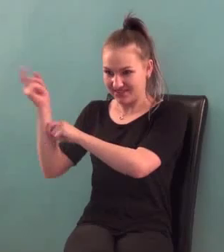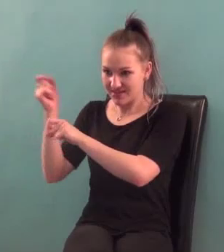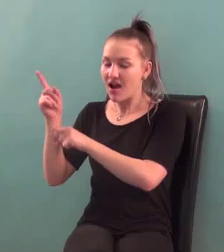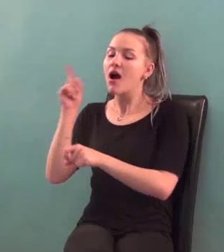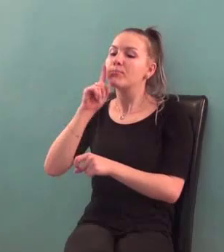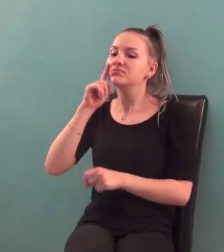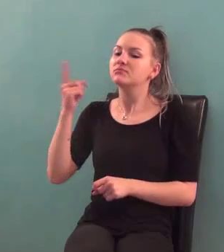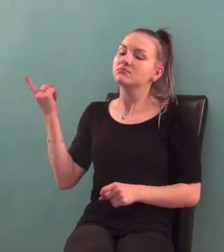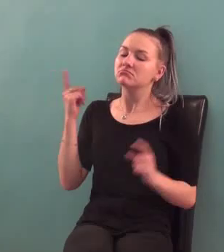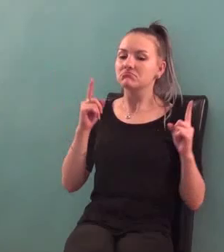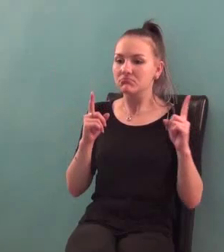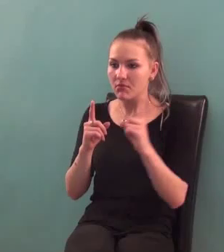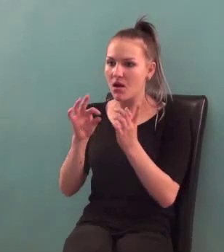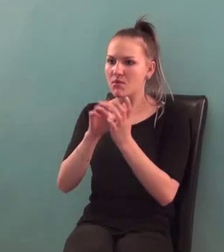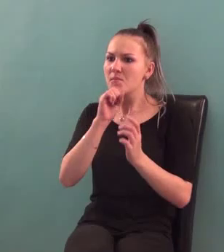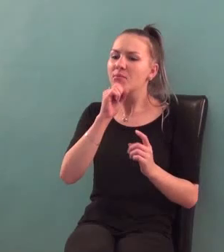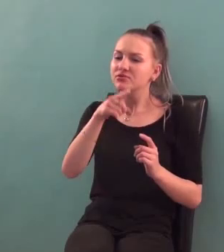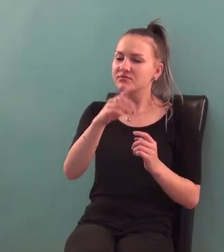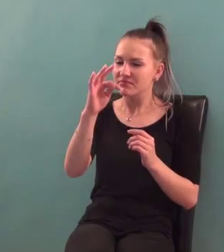Mężczyzna przechodzi, a z drugiej strony widzi babcię, do której należy dom.